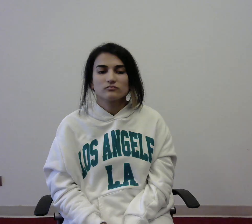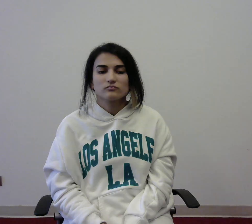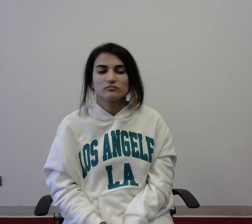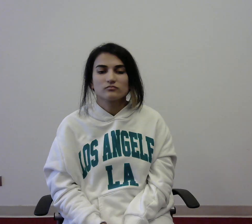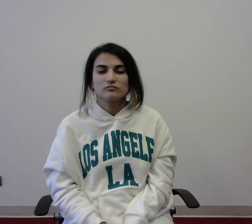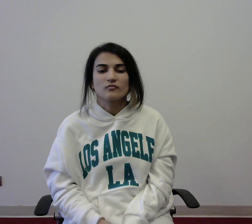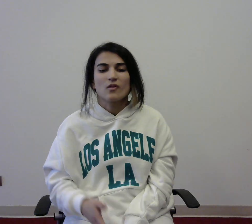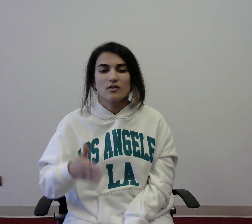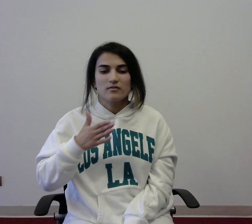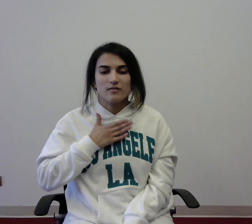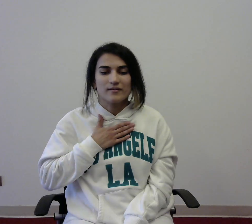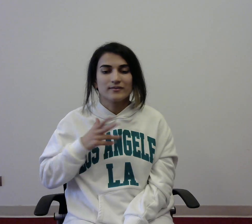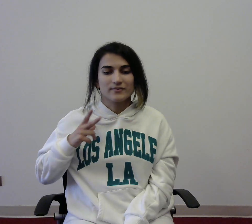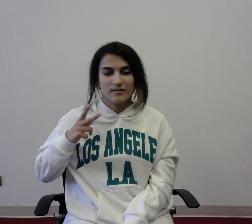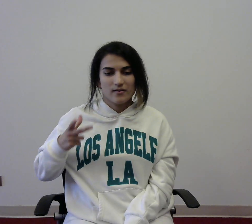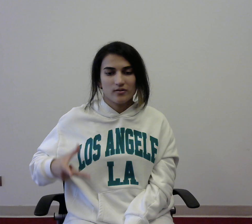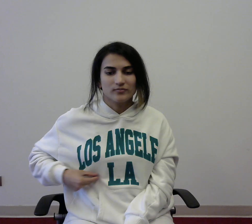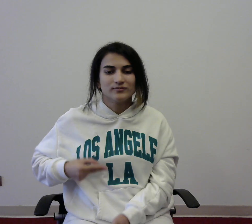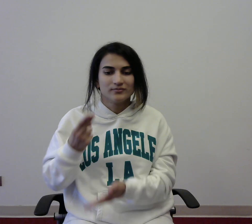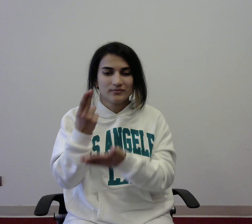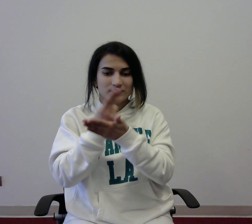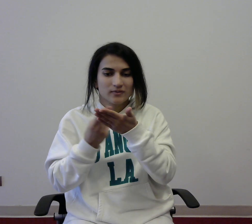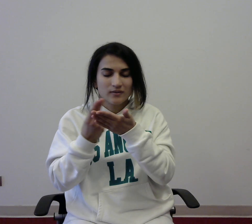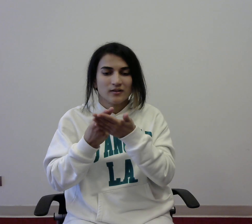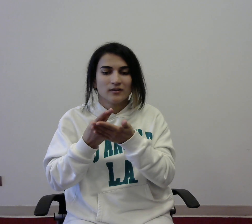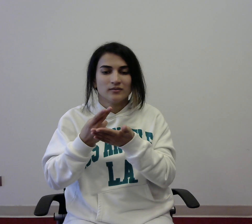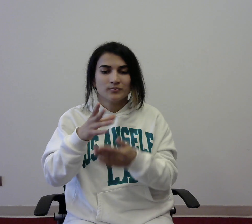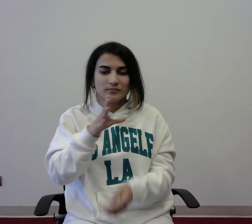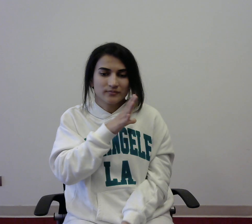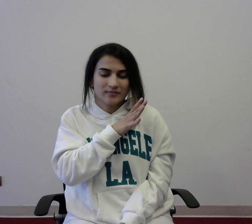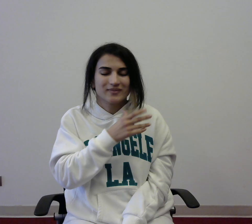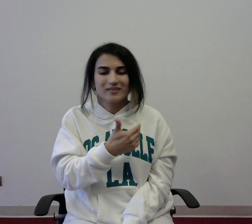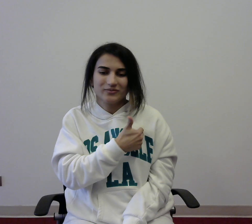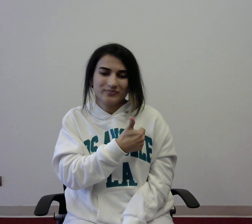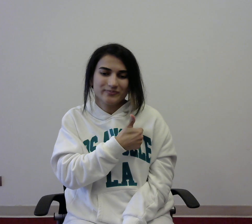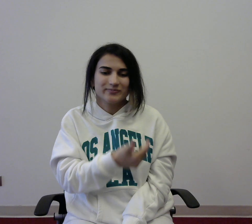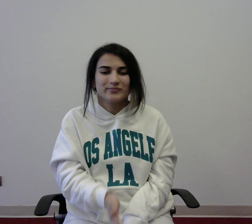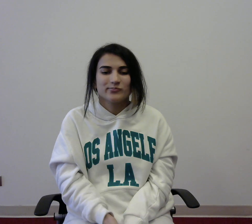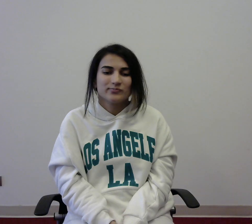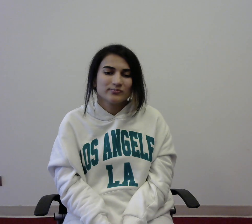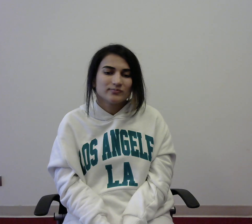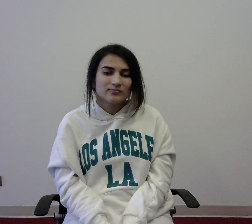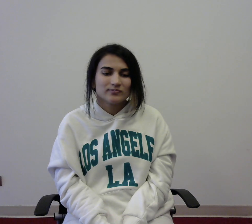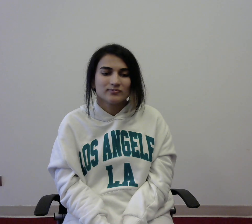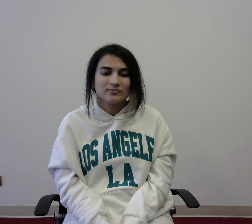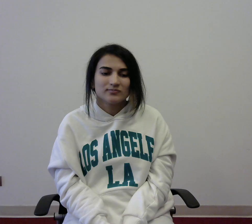Mənim qızım rəssam olmaq istəyir